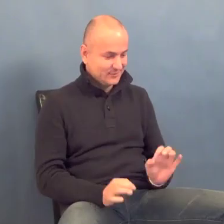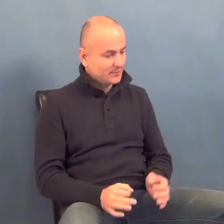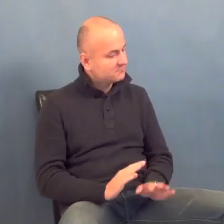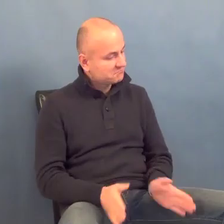Już.